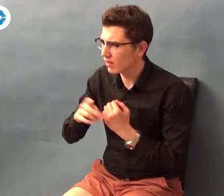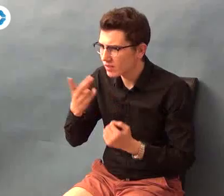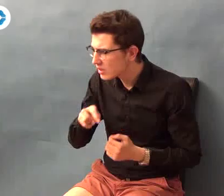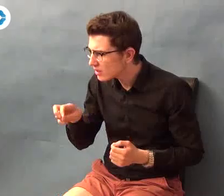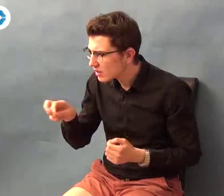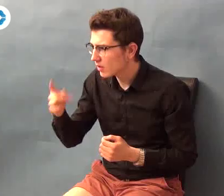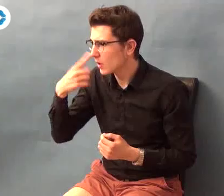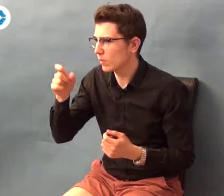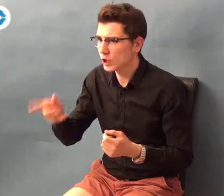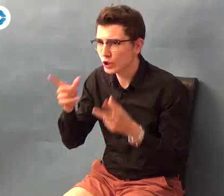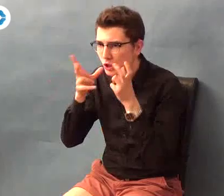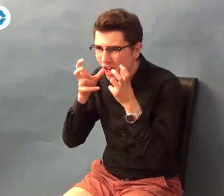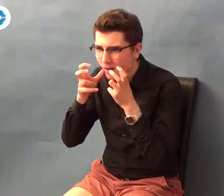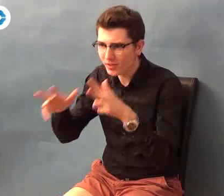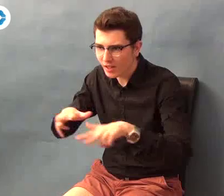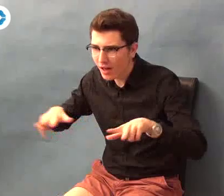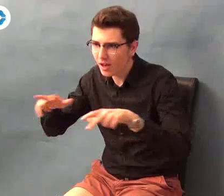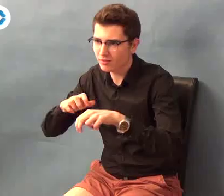Podchodzi i widzi rodzinę żab.